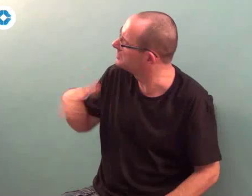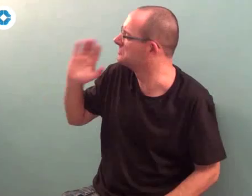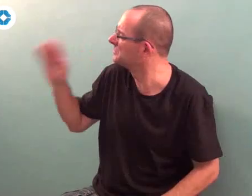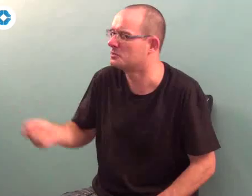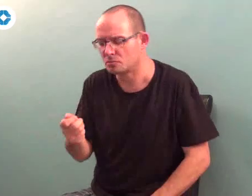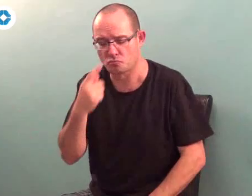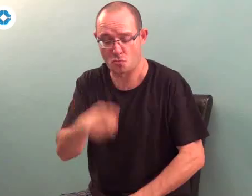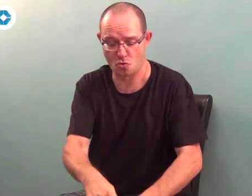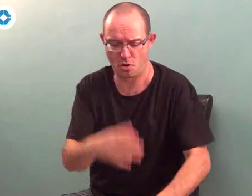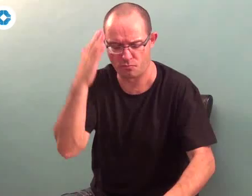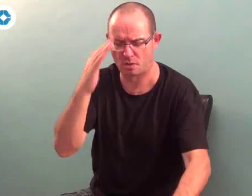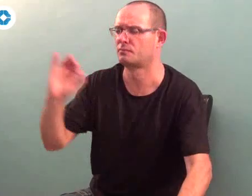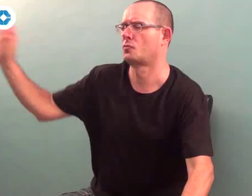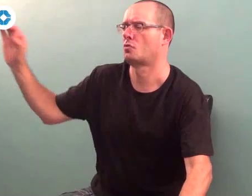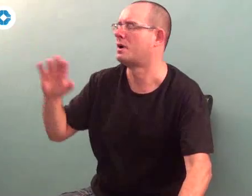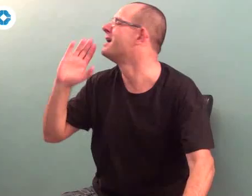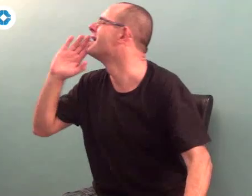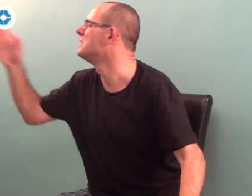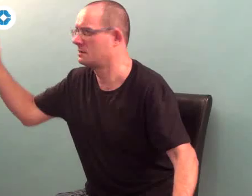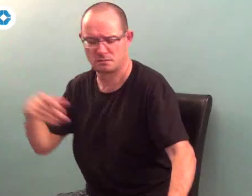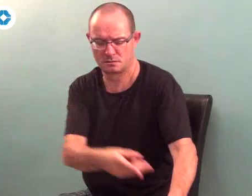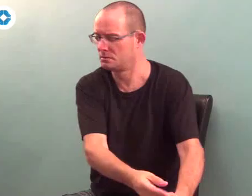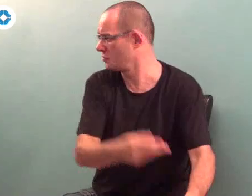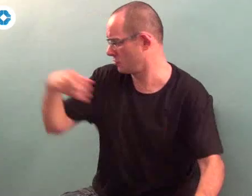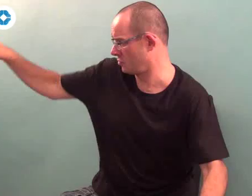Zauważyli kapelusz tamtego i zaczęli wołać za nim: "to twoje, oddać ci?!".